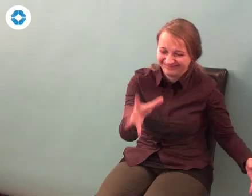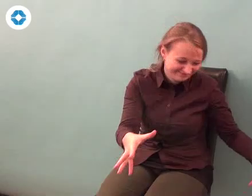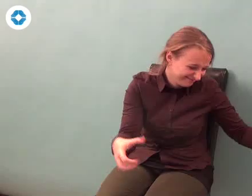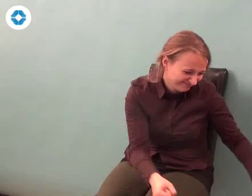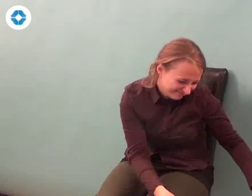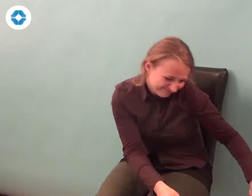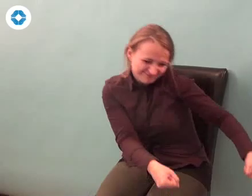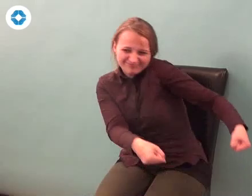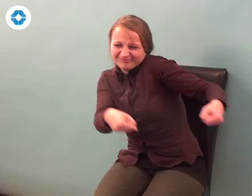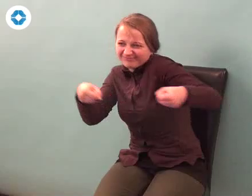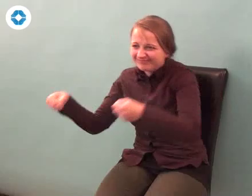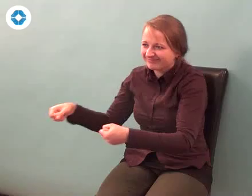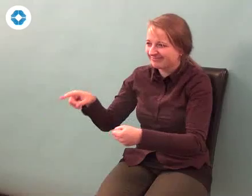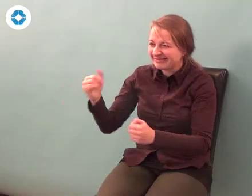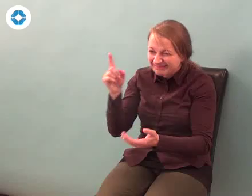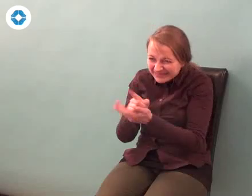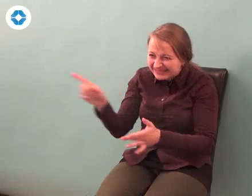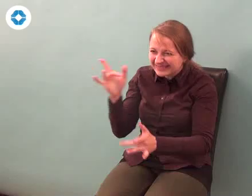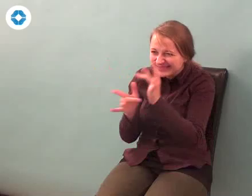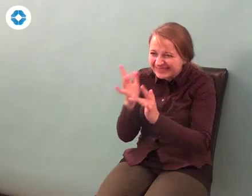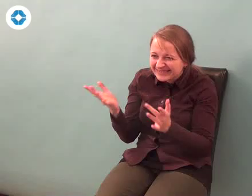Z trudem podnosi kosz i zastanawia się czy uda mu się go umieścić na rowerze.